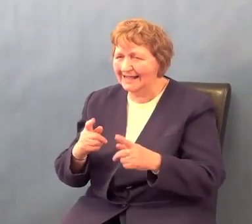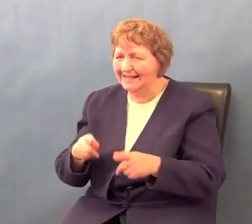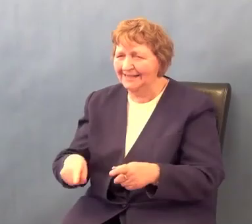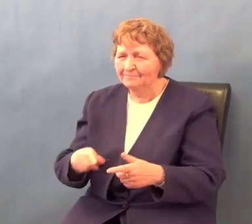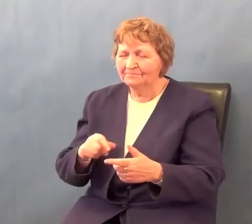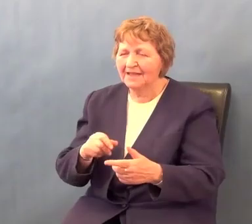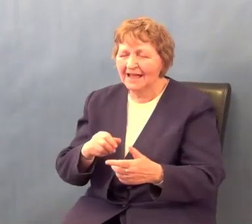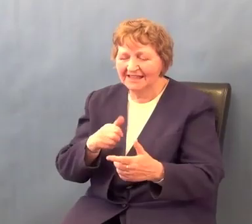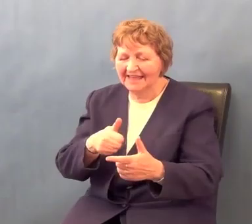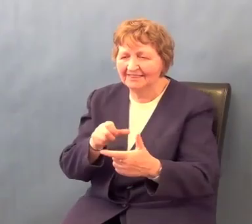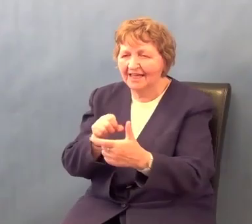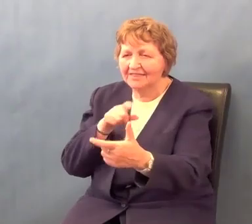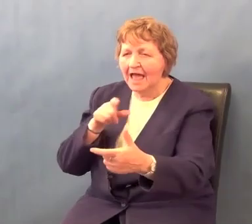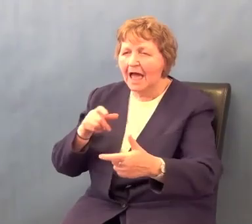Jeden strzela.